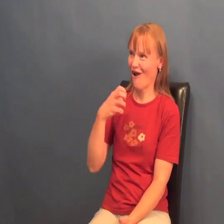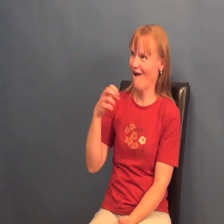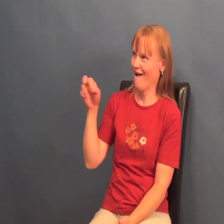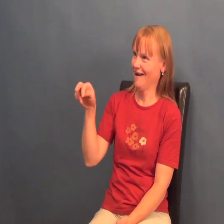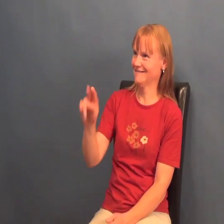Szok.